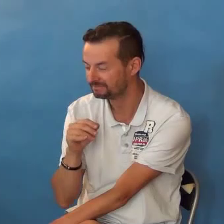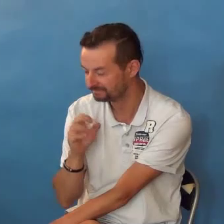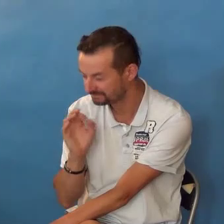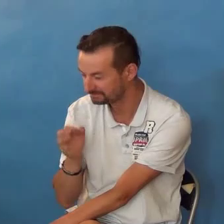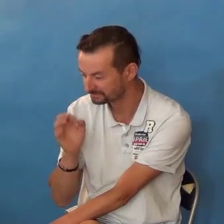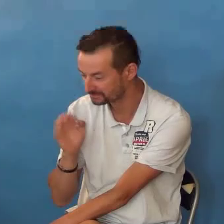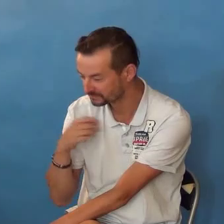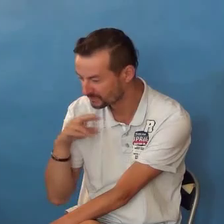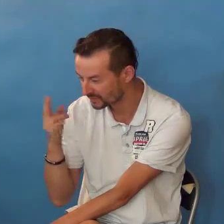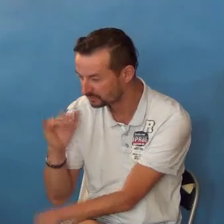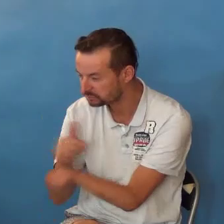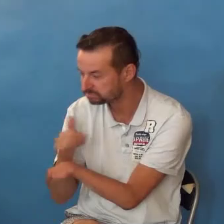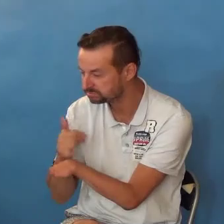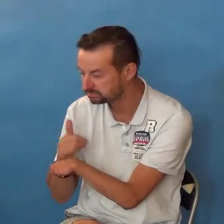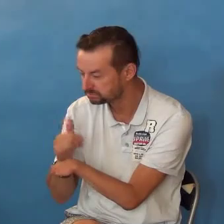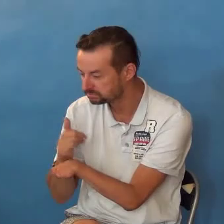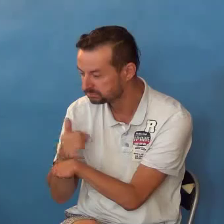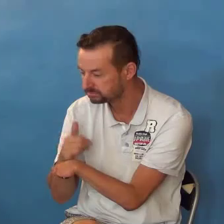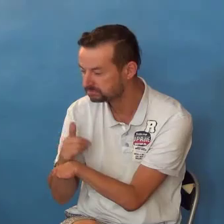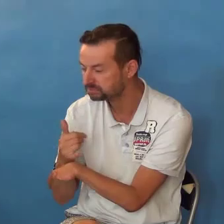Dobrze. Następny jest piątek.